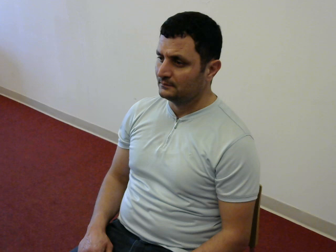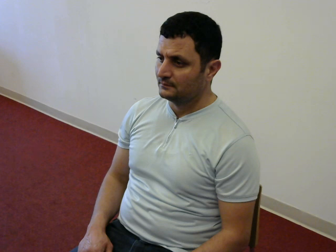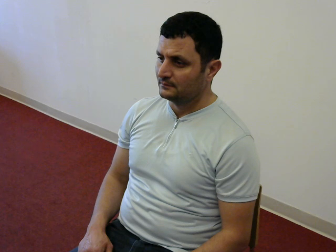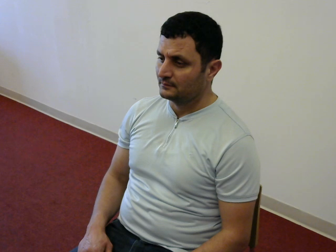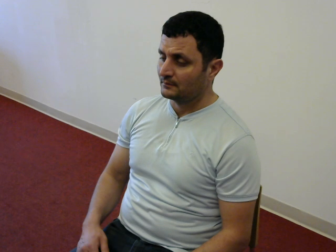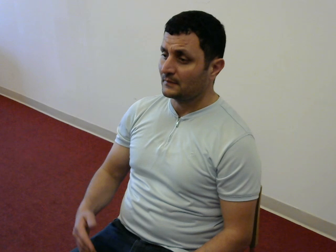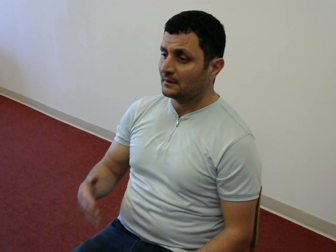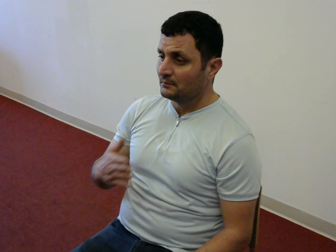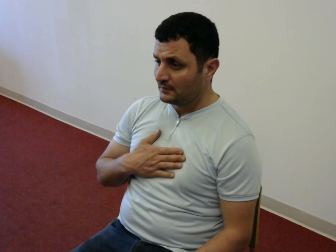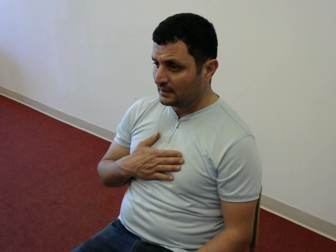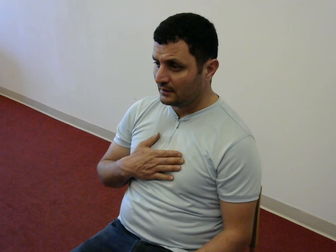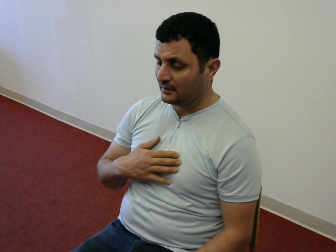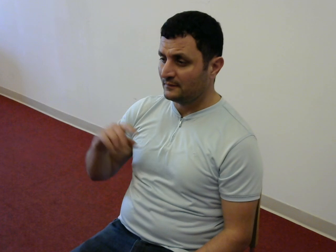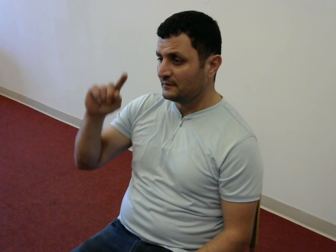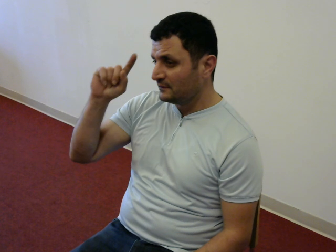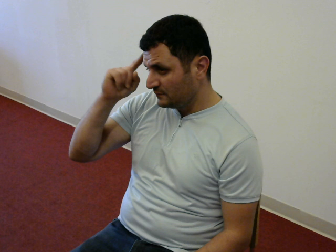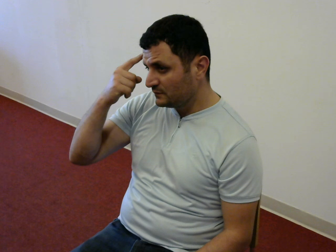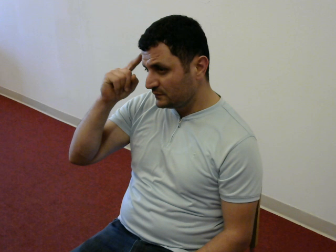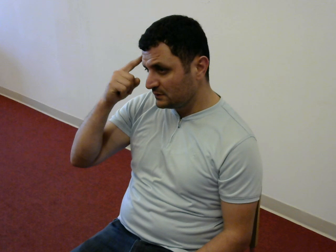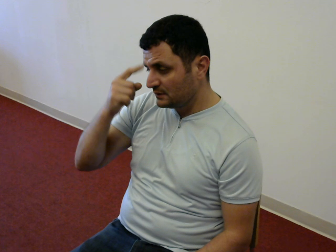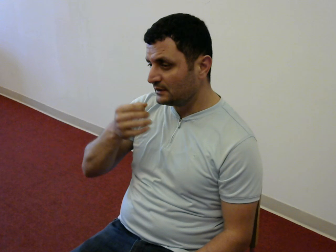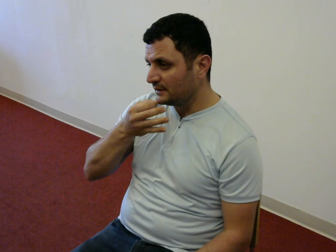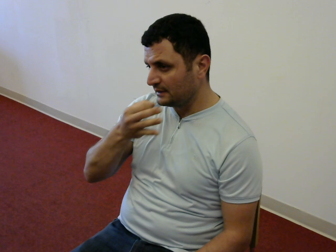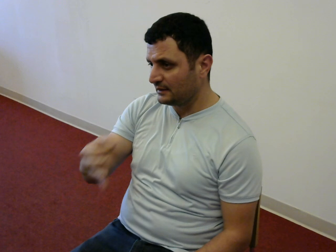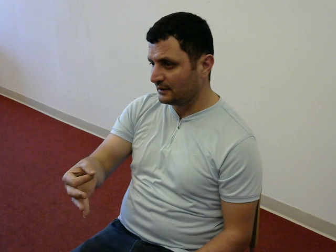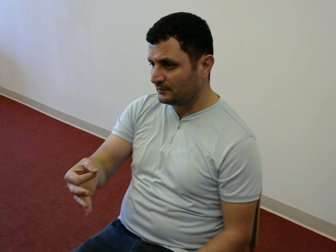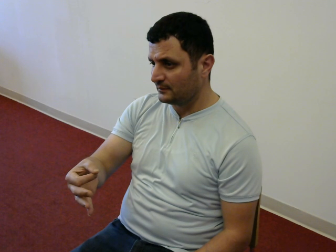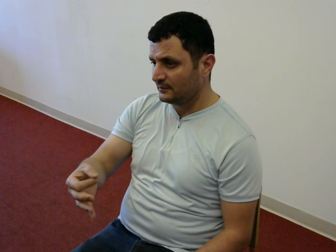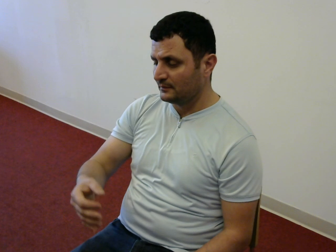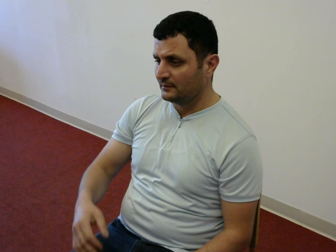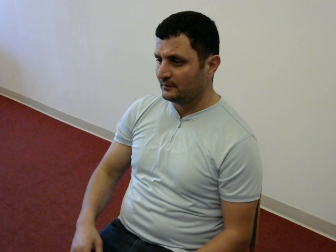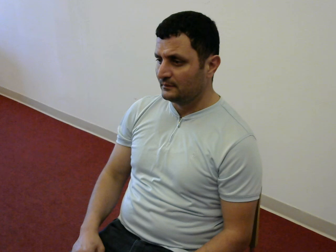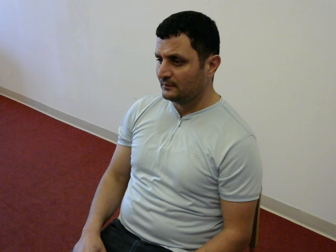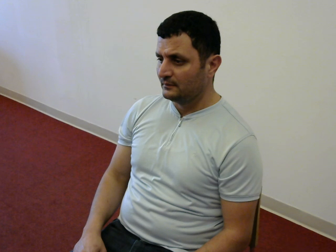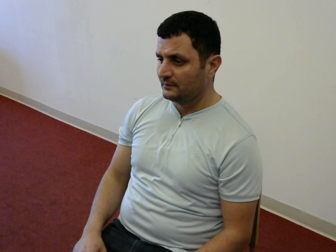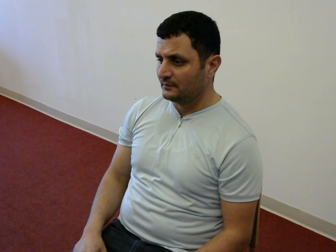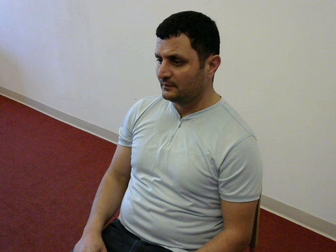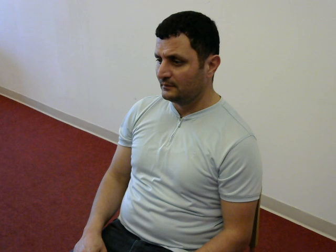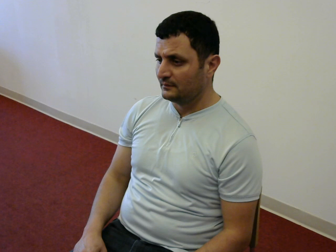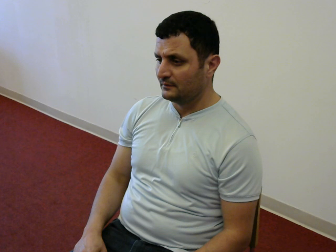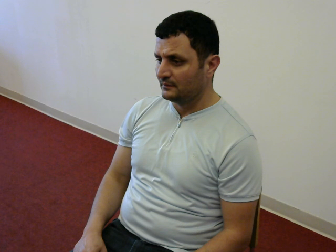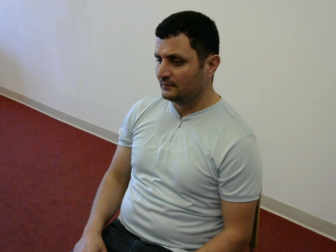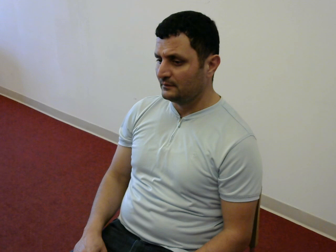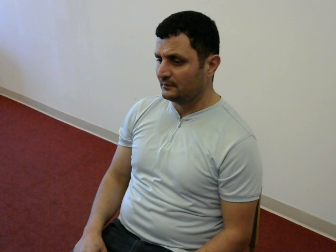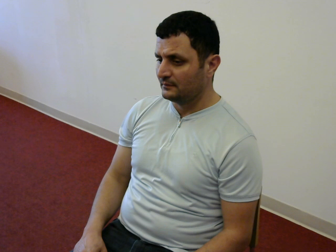Mən fikirləşim, deyərəm